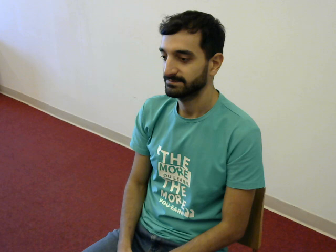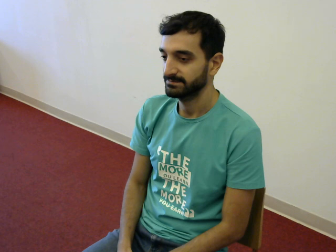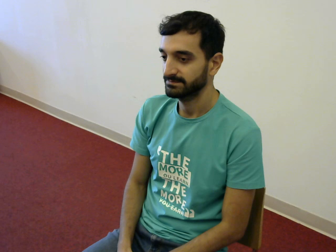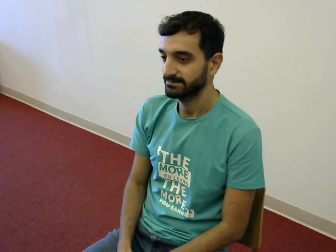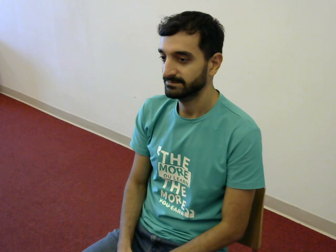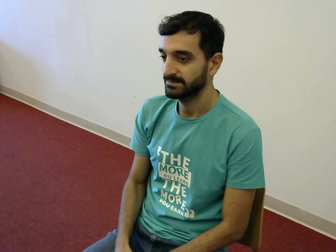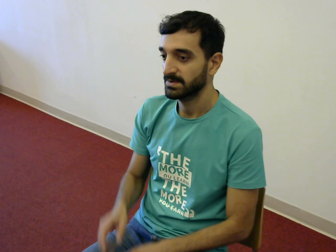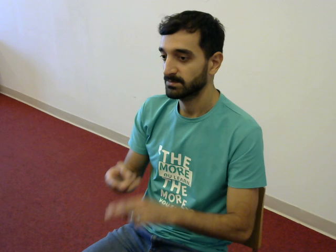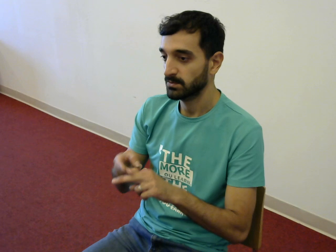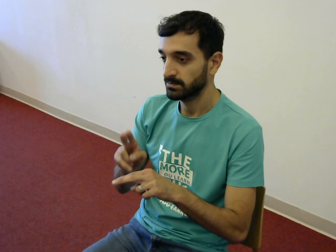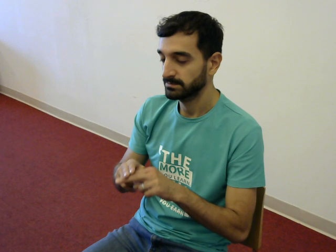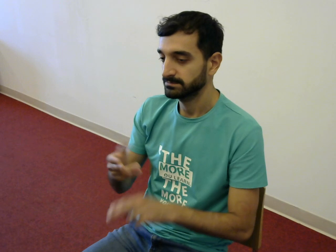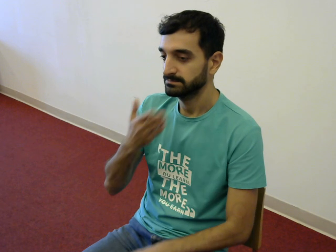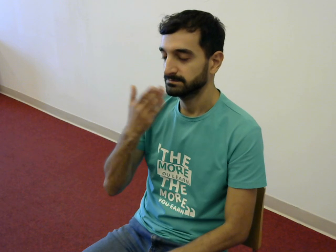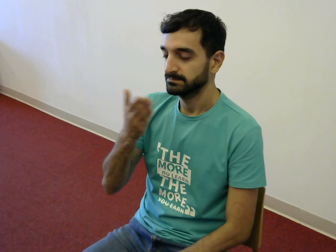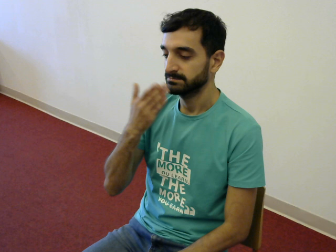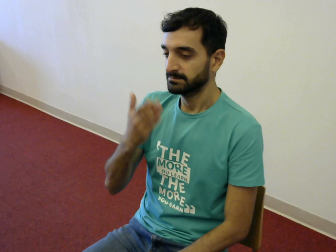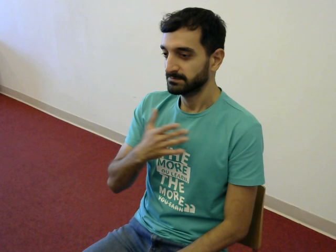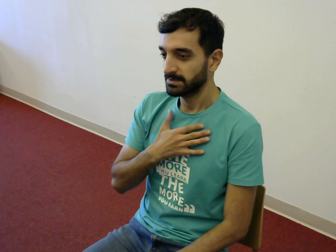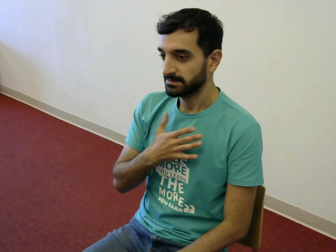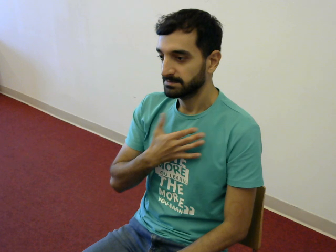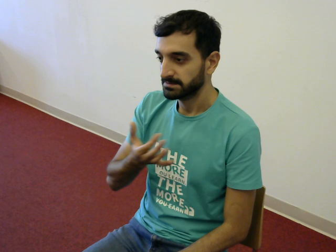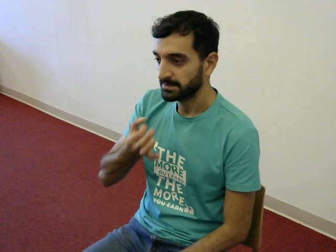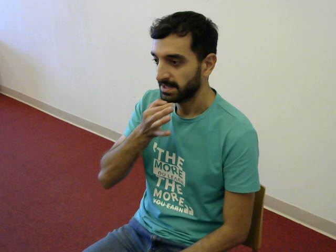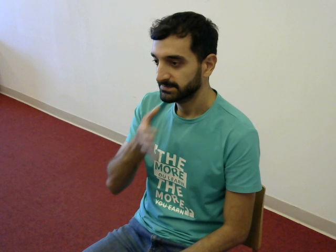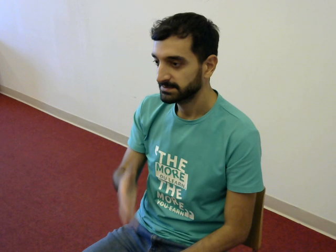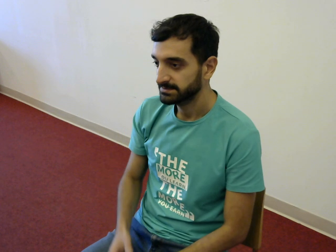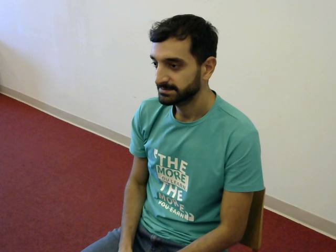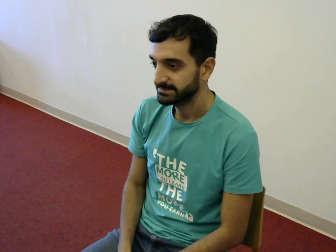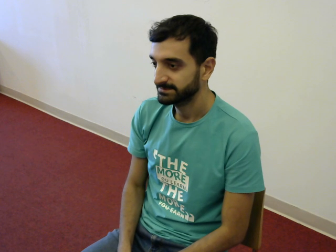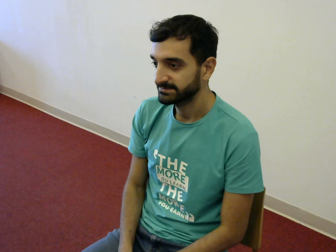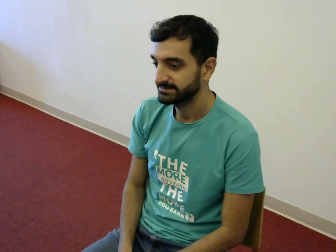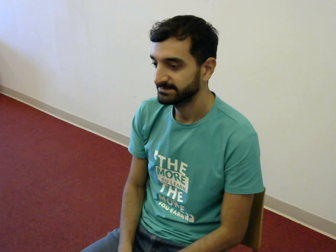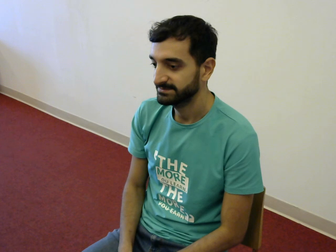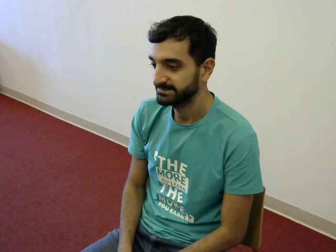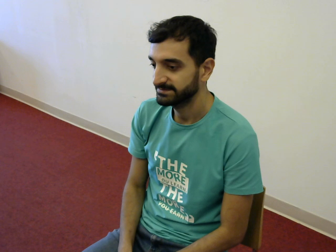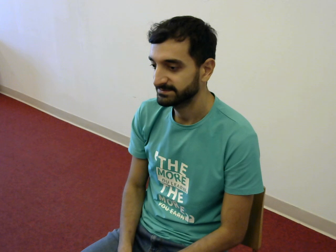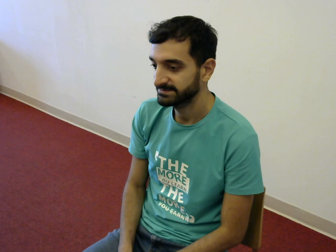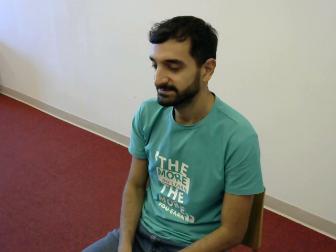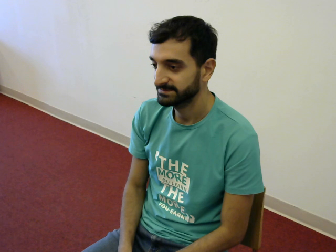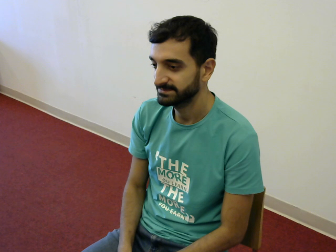Bu ətir mənim xoşuma gəlir